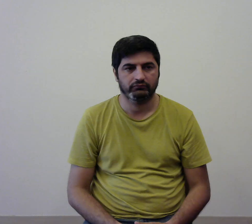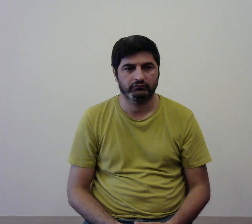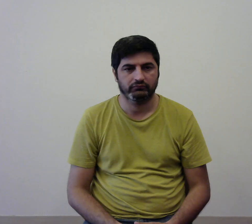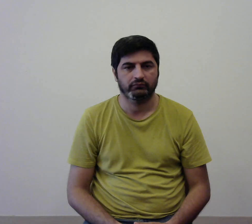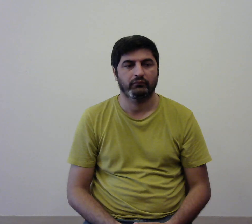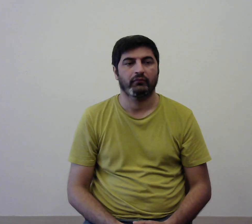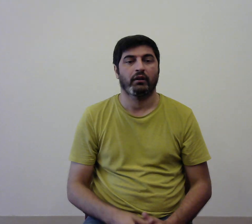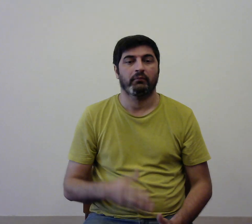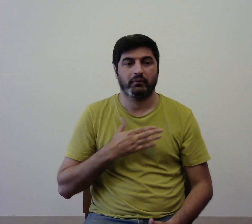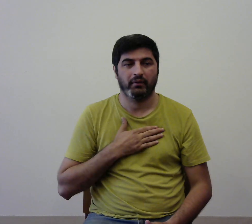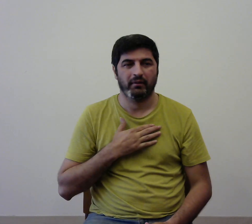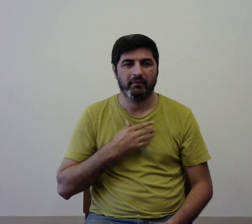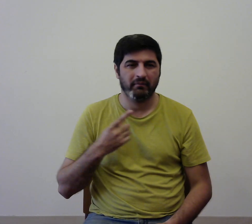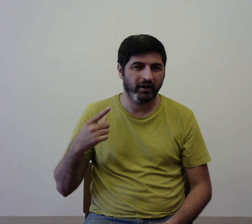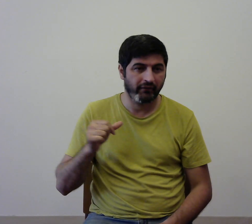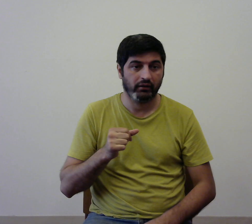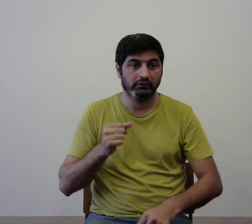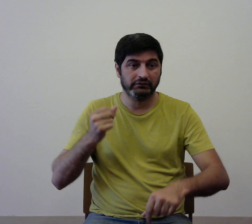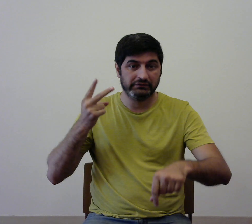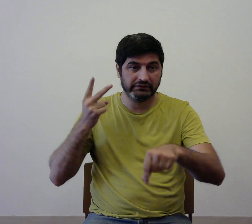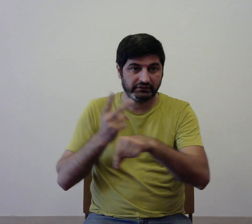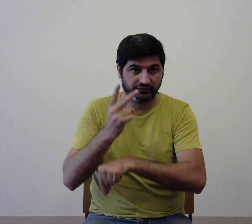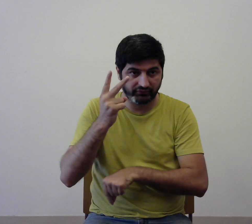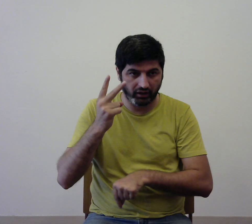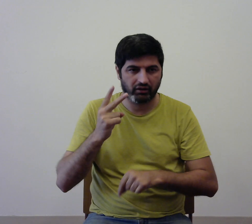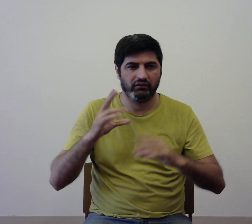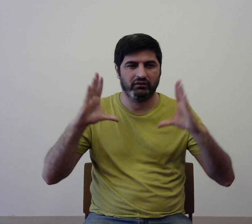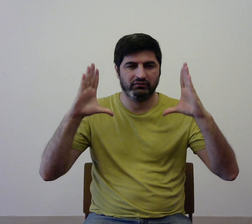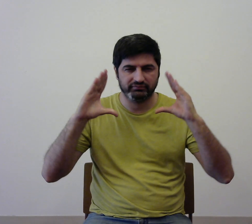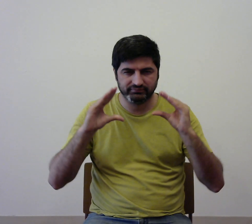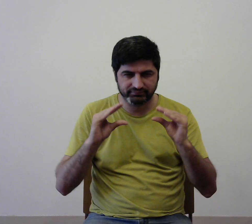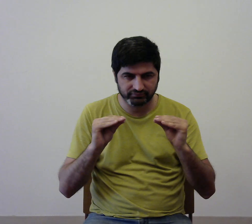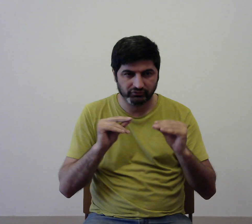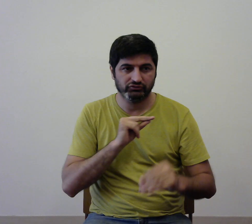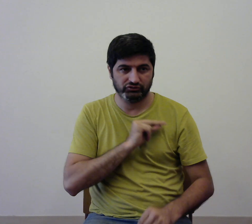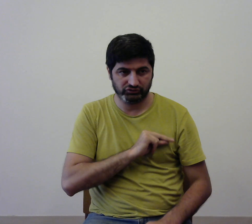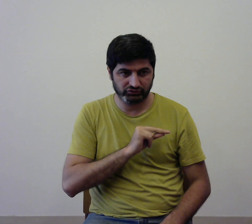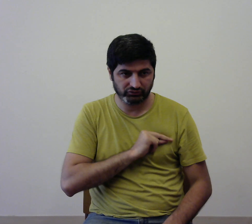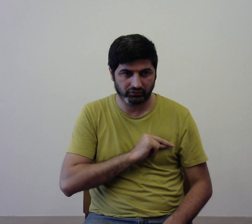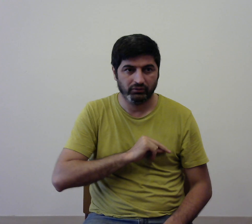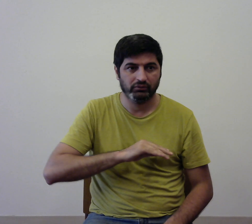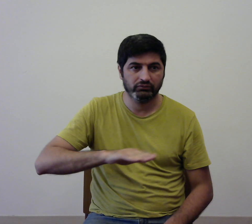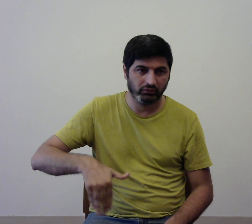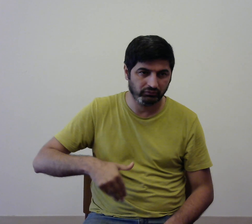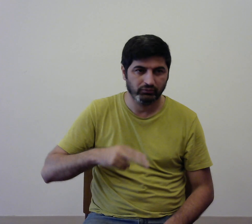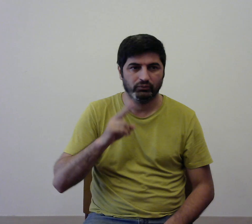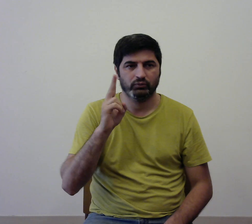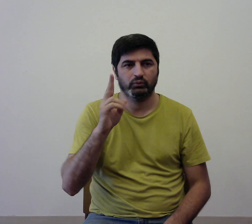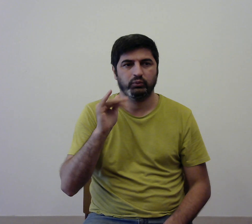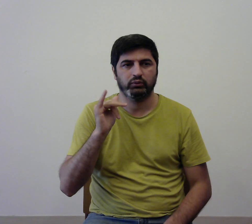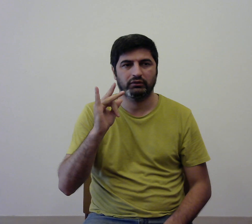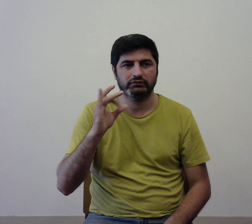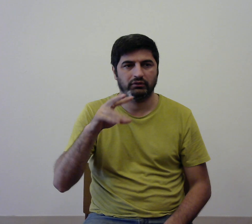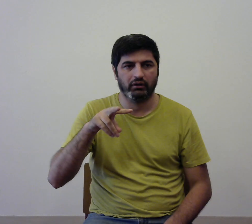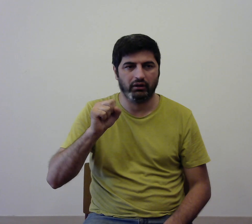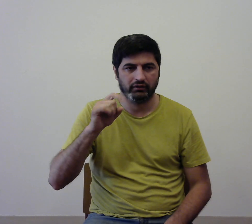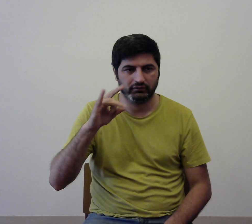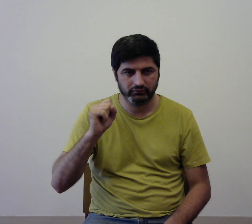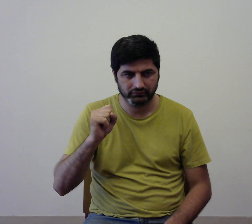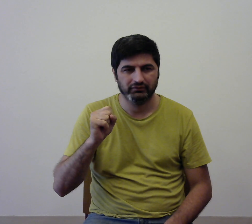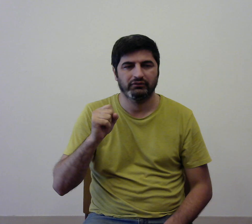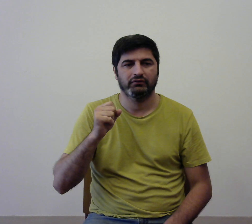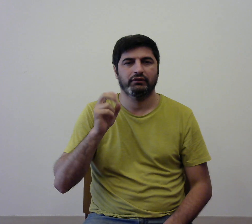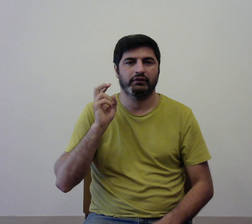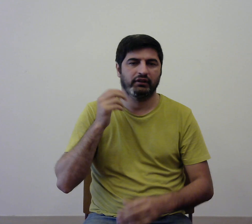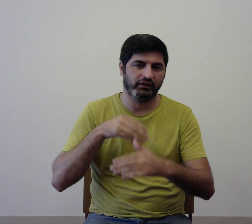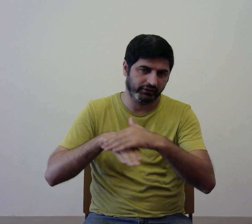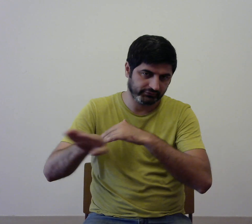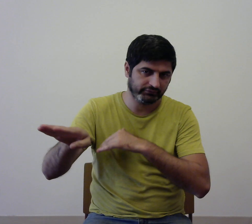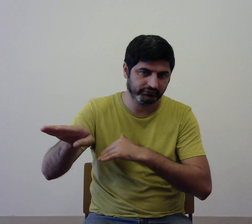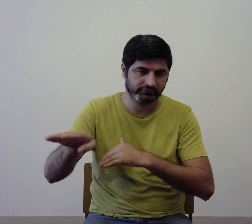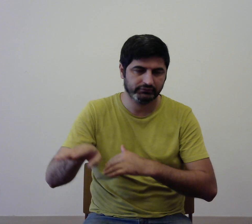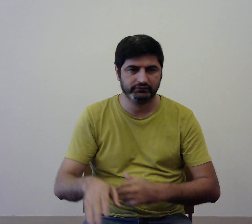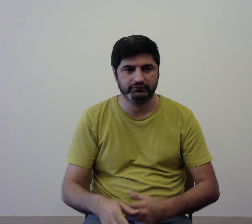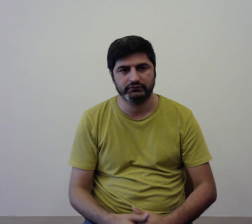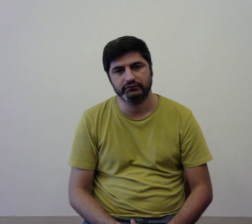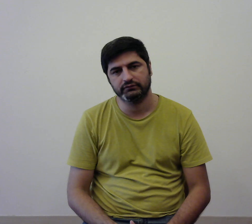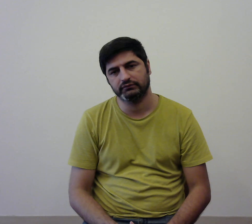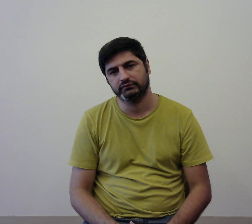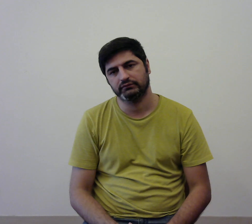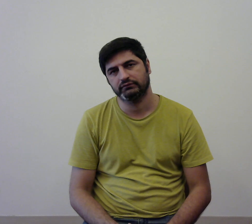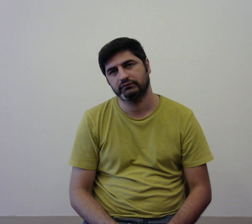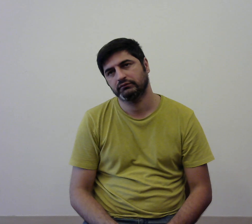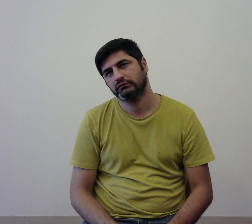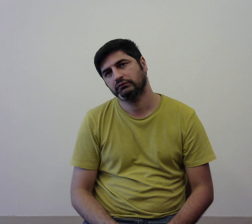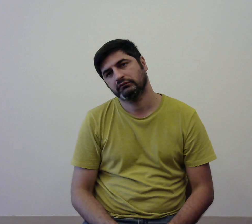Mən həftədə 2 dəfə axşam işdən sonra kursa gedirəm